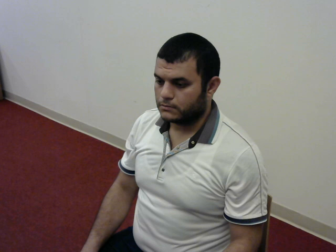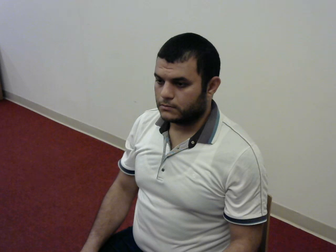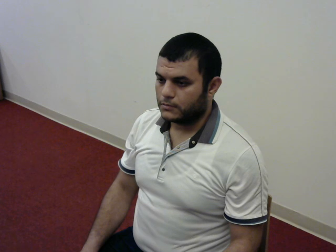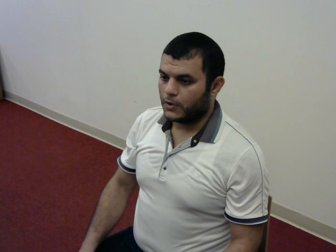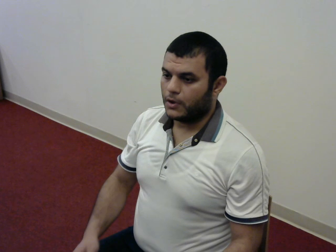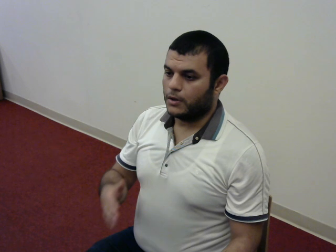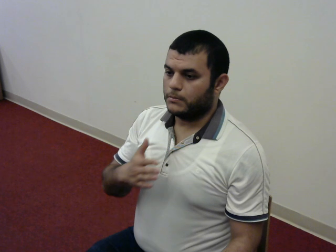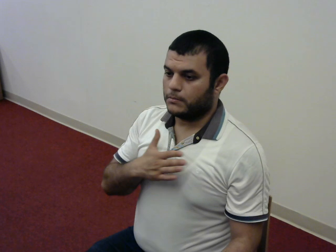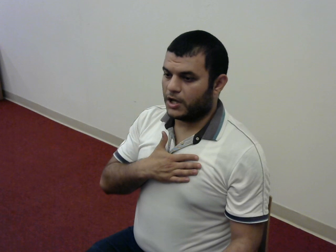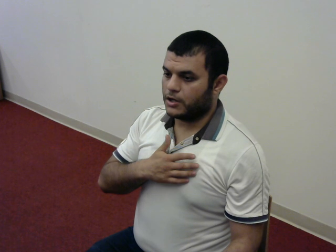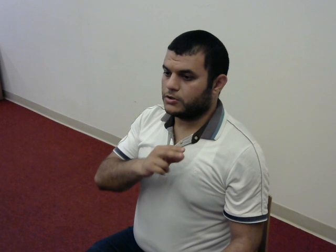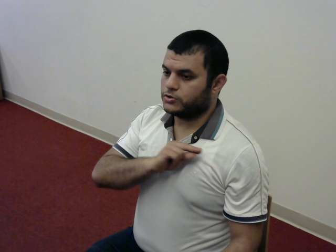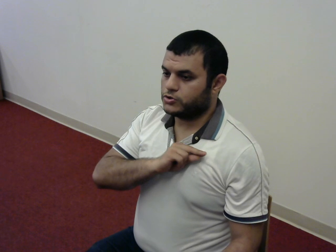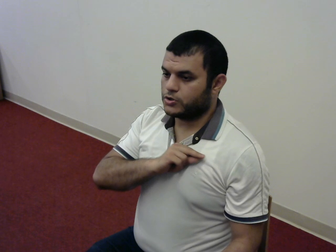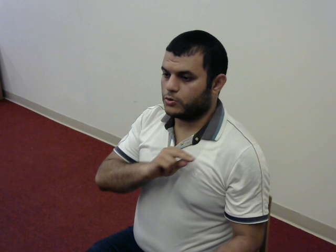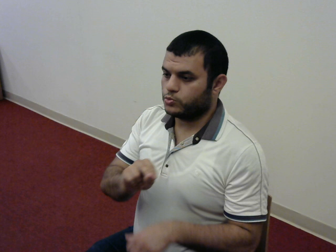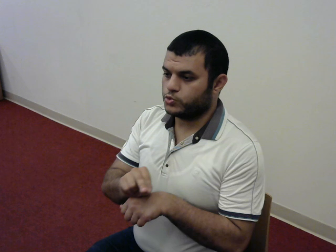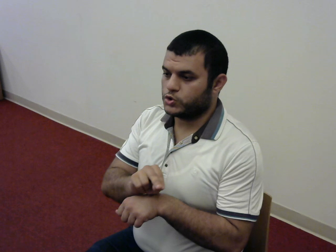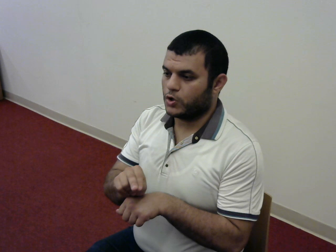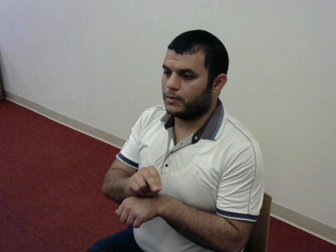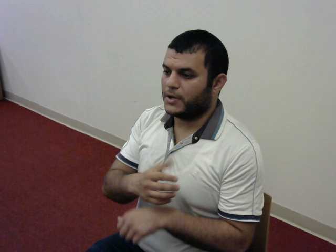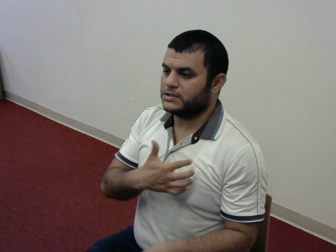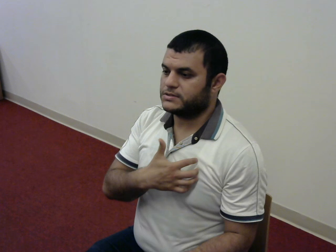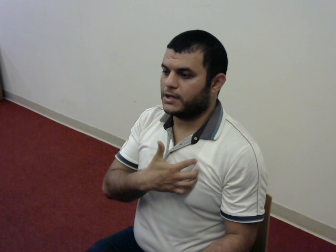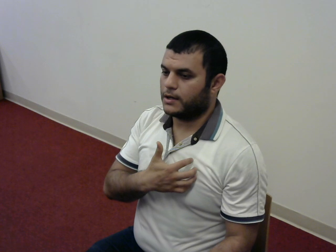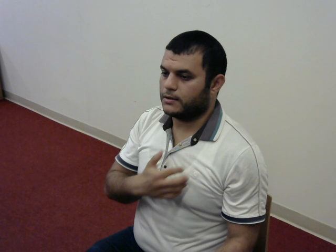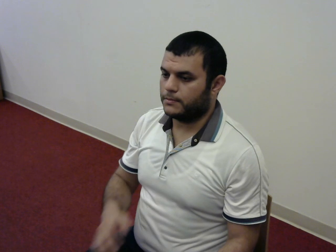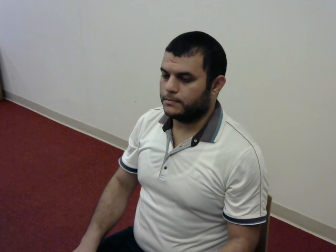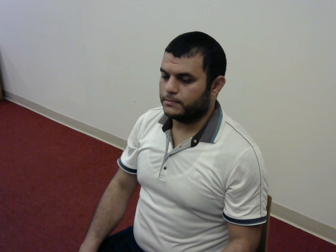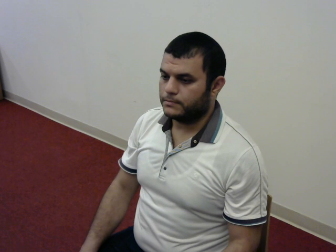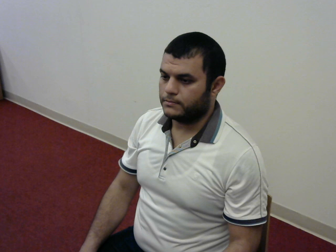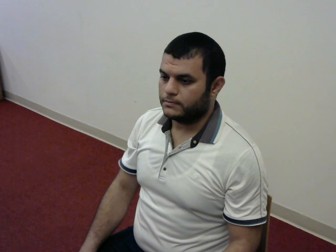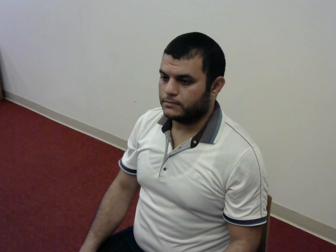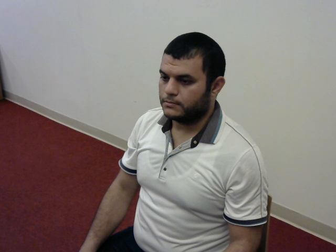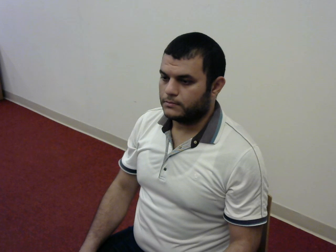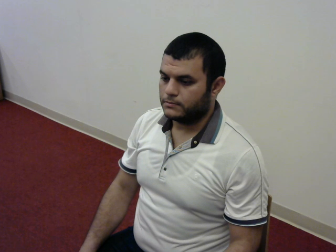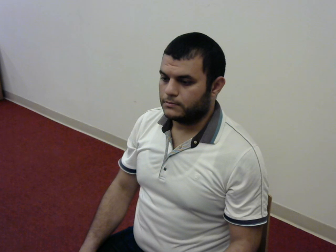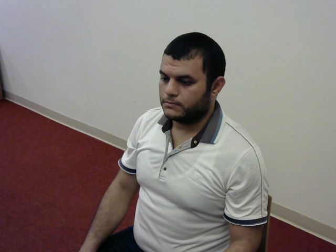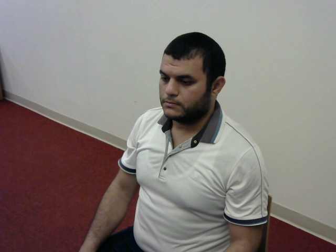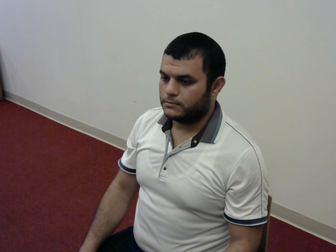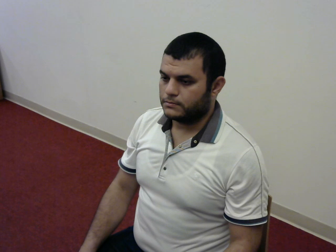Mən işə düzəlmək istəyirəm